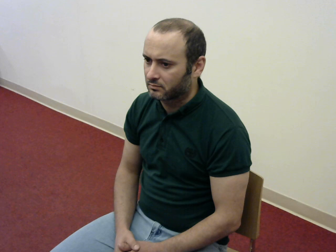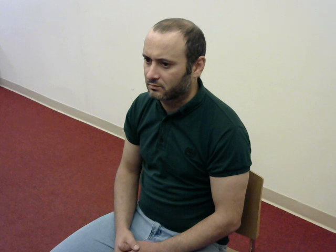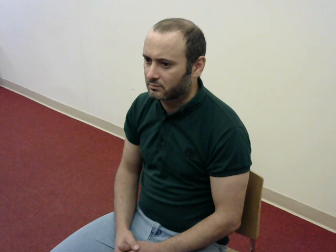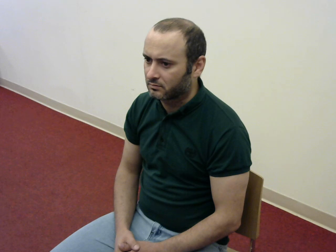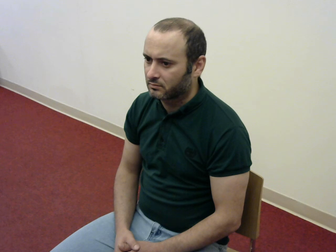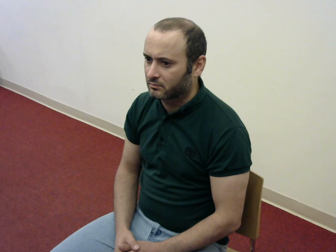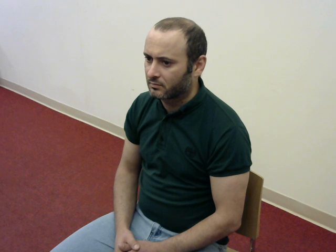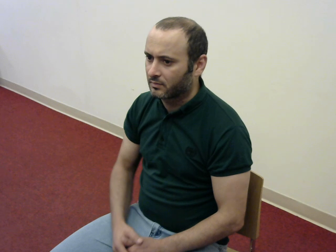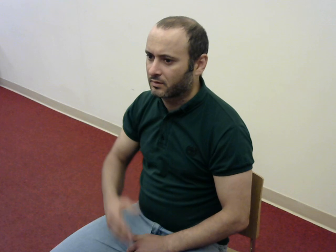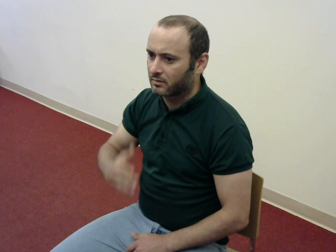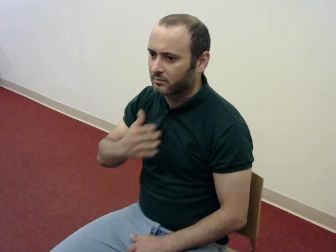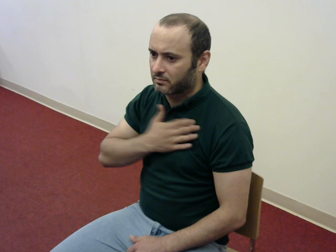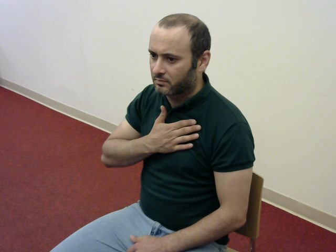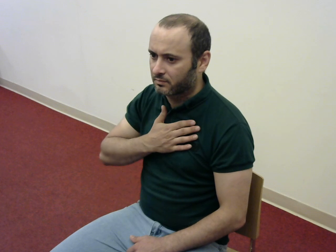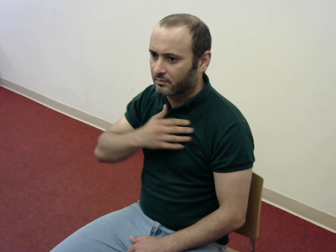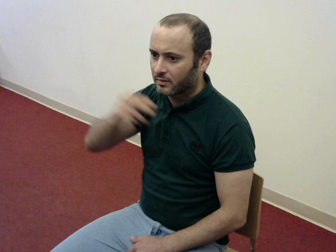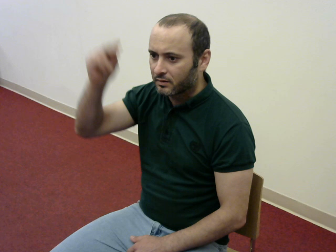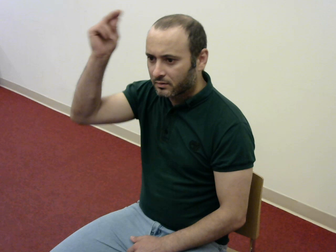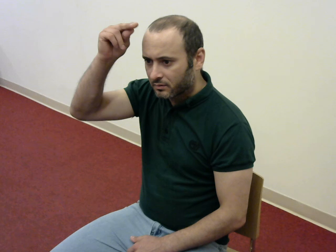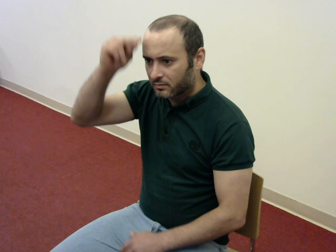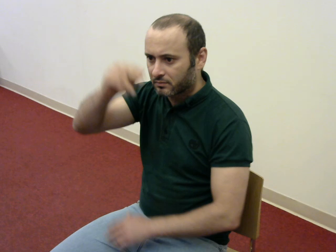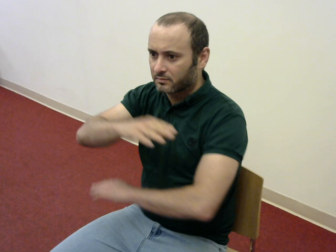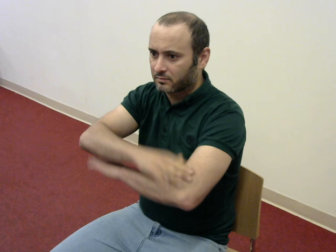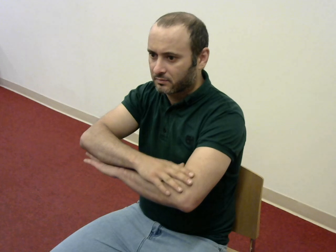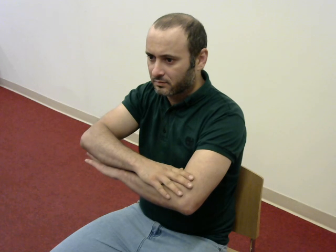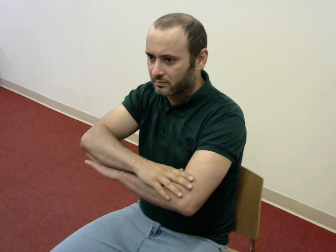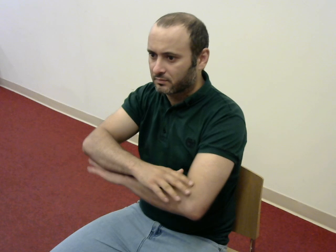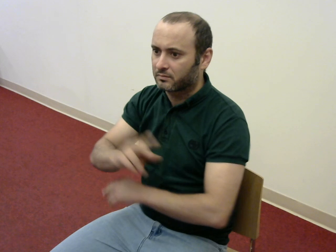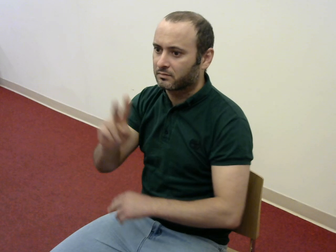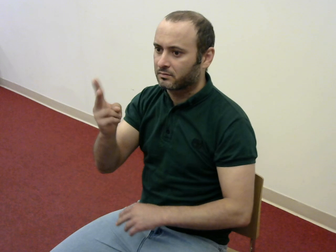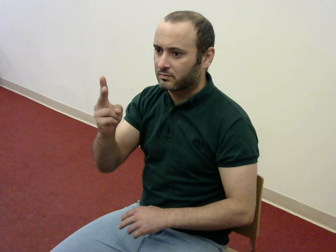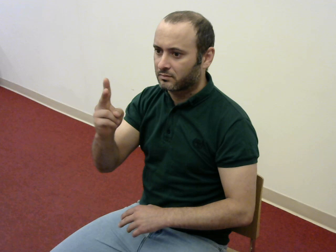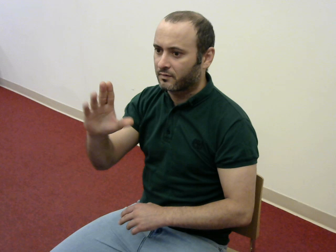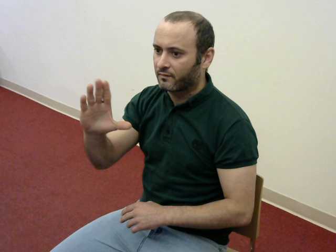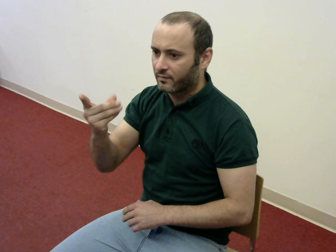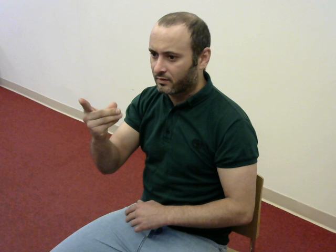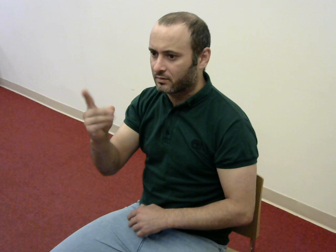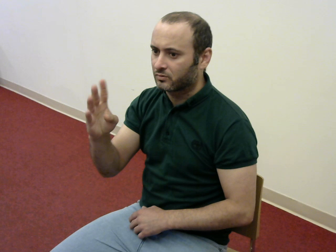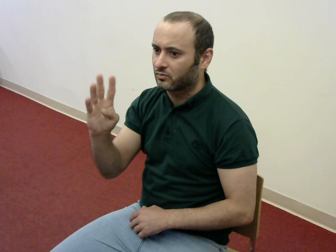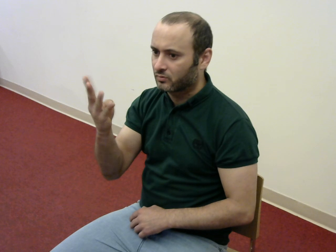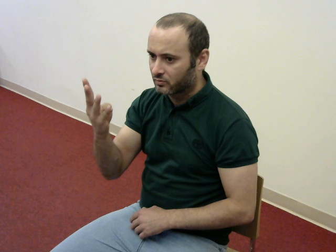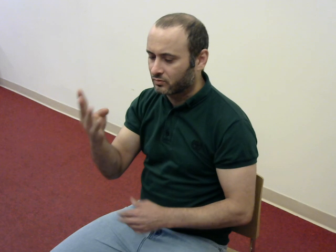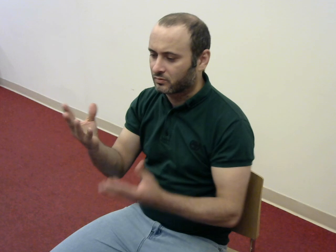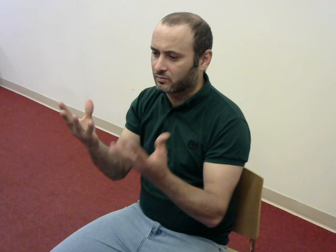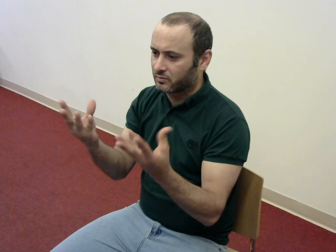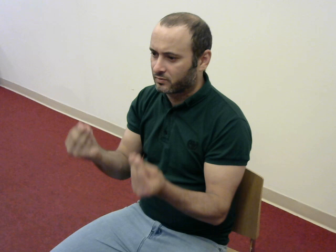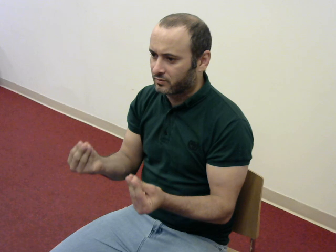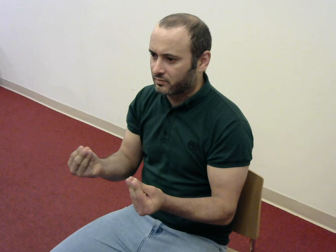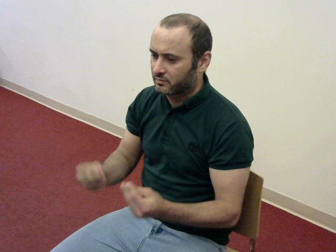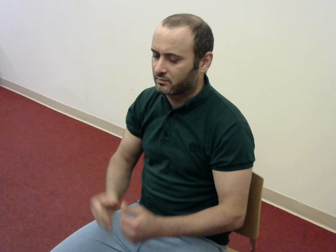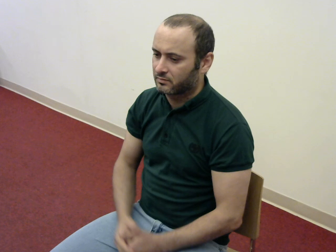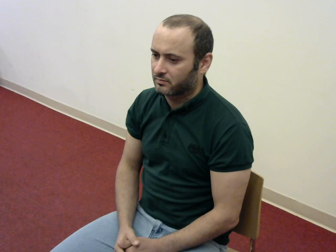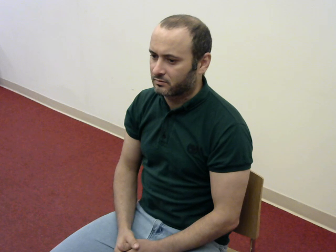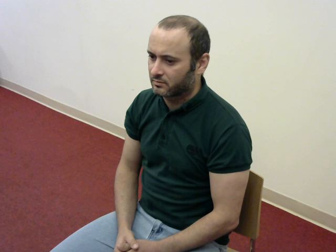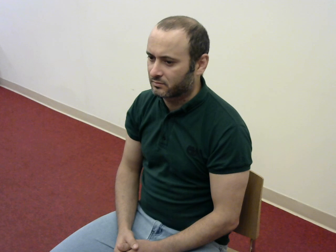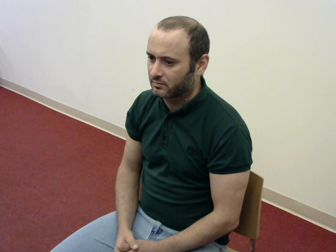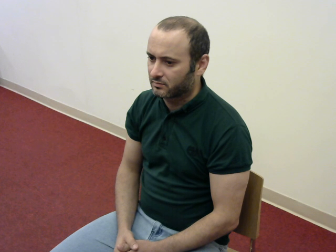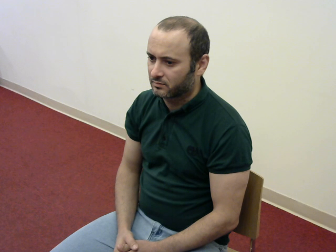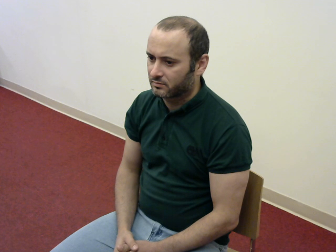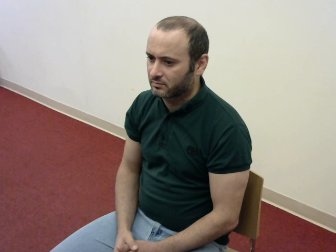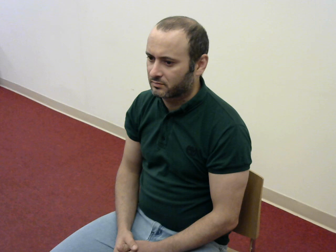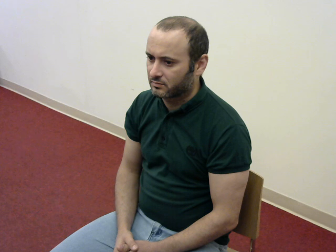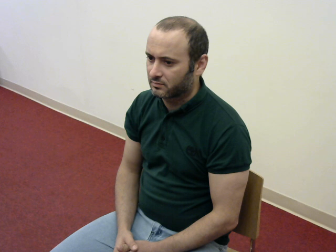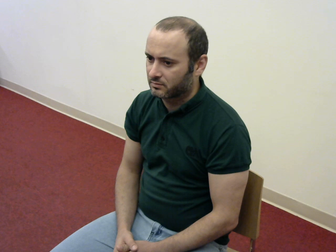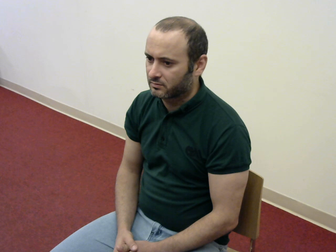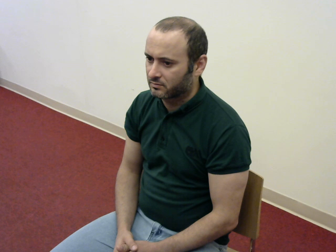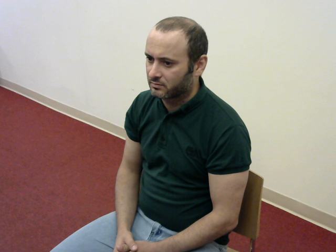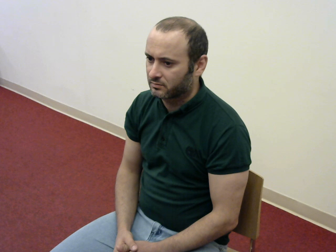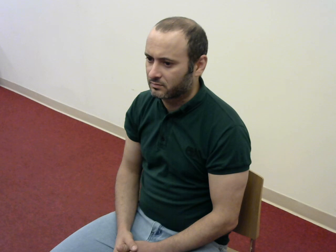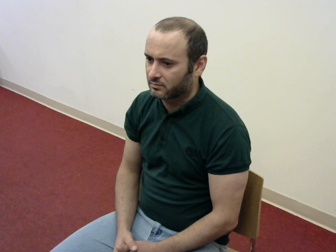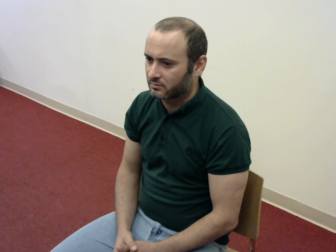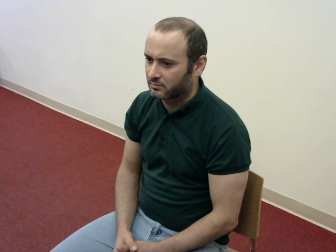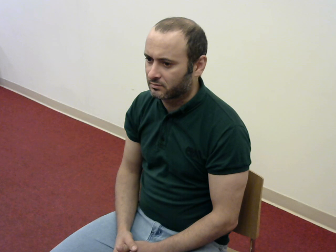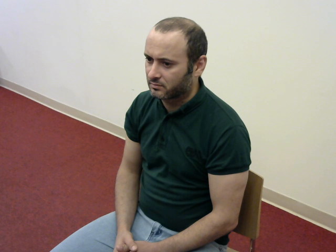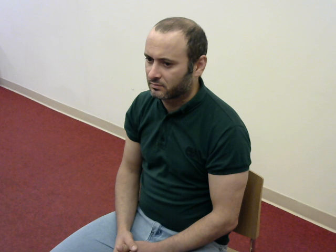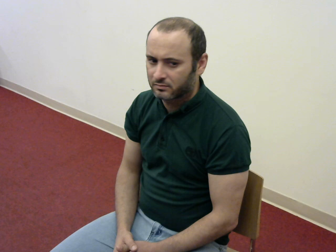Mənim dərslərim 2-ci və 4-cü günlərdir